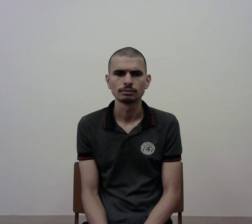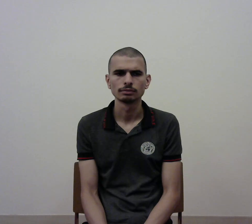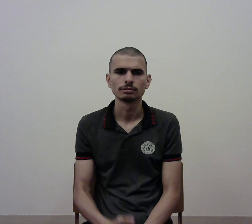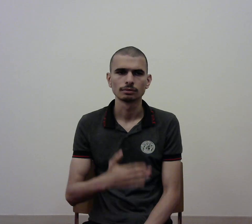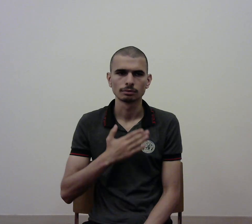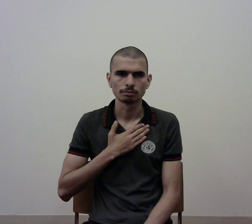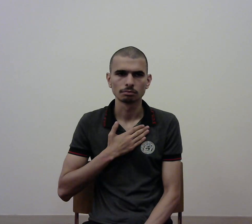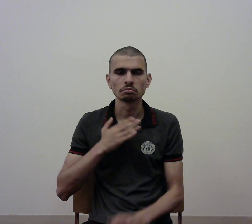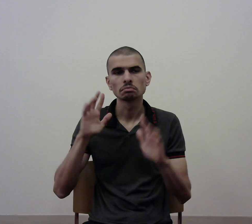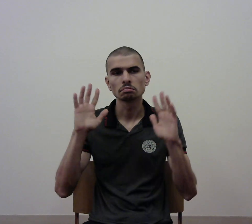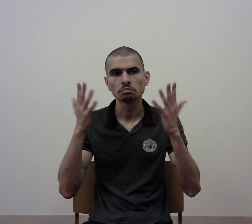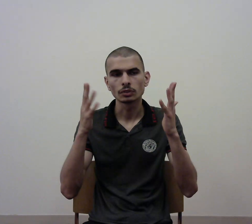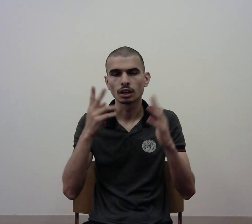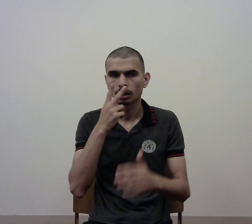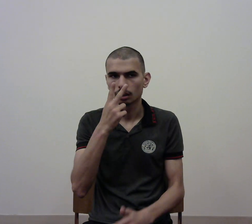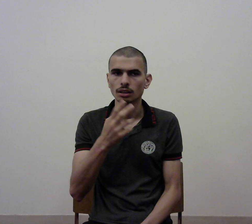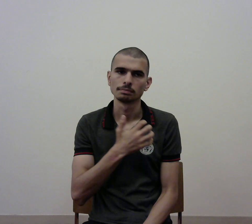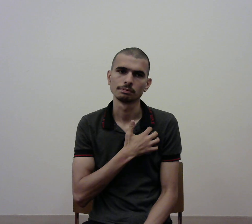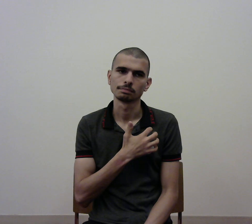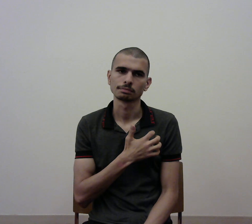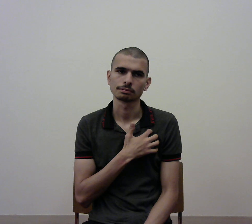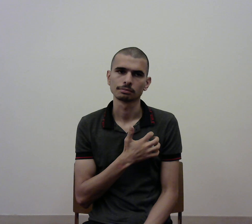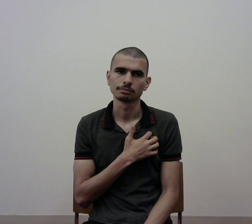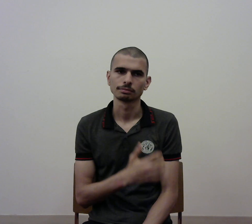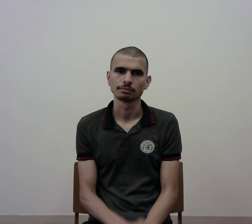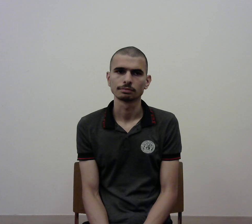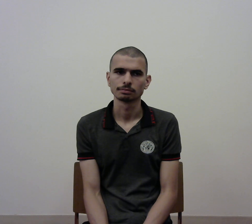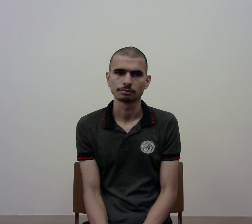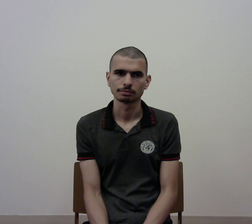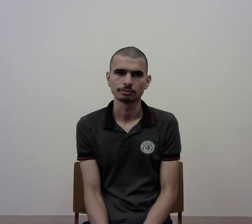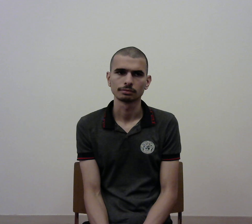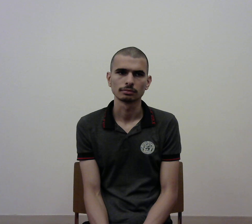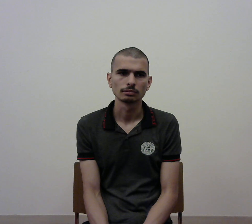Mən xəbərlərə baxmaq istəyirəm